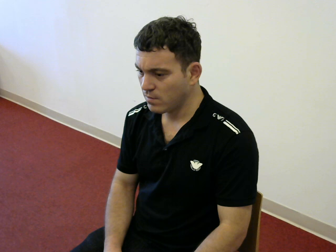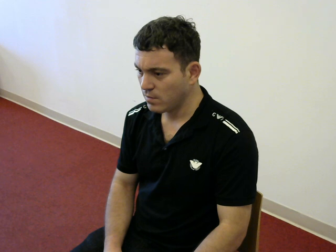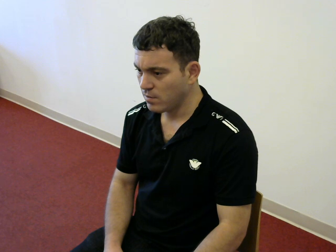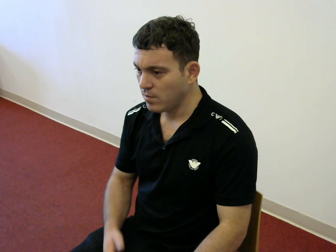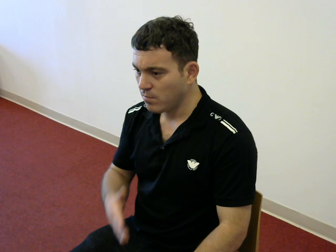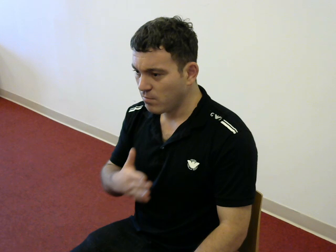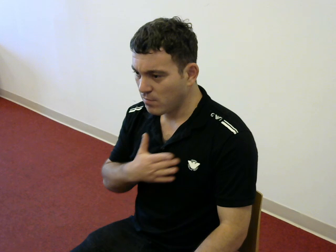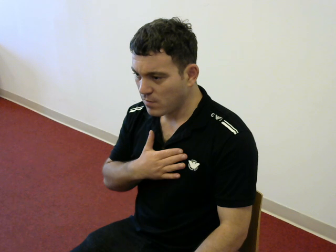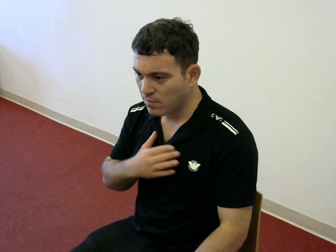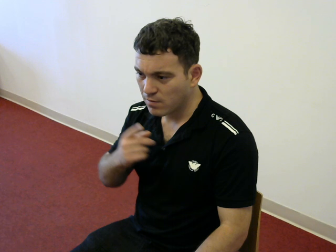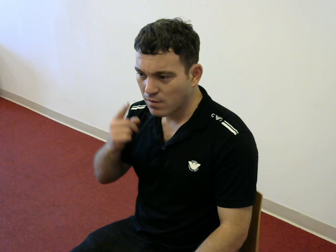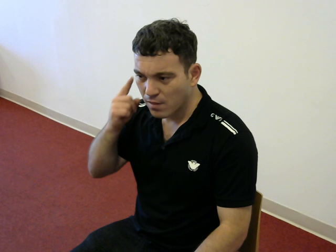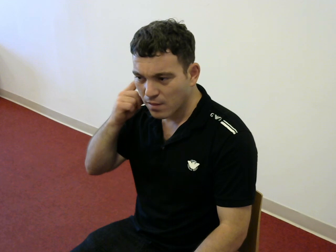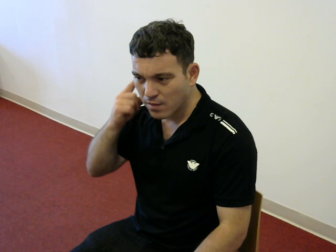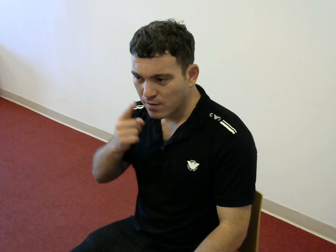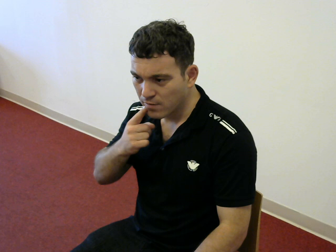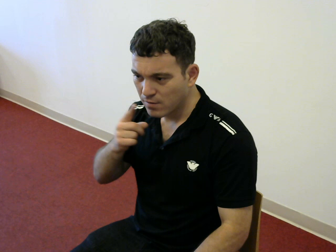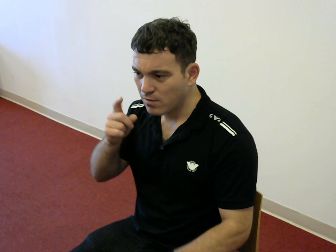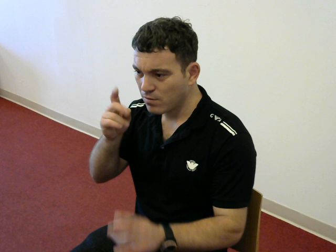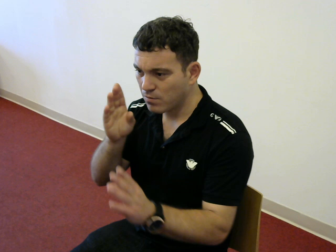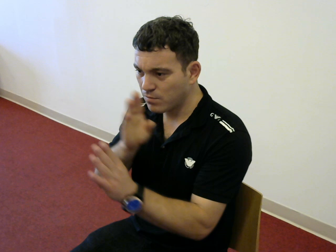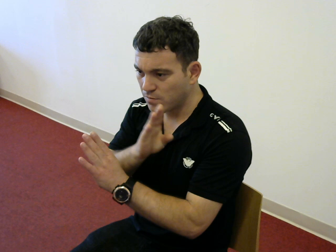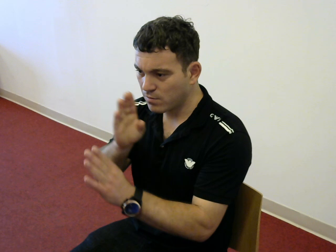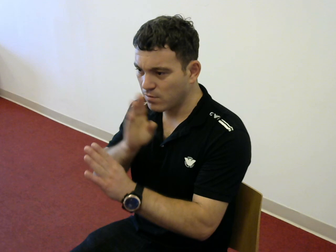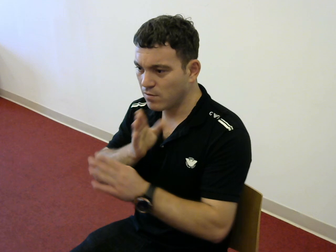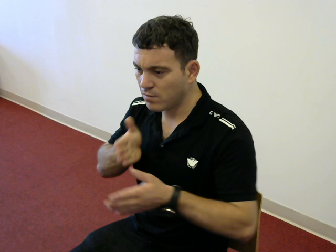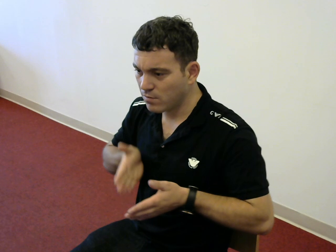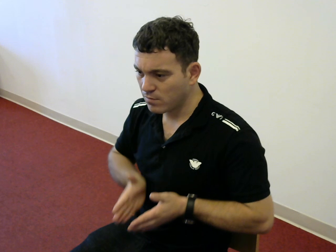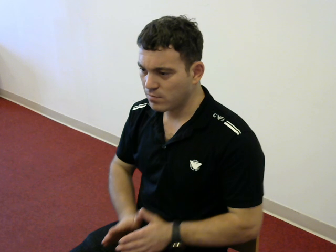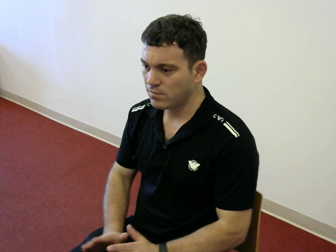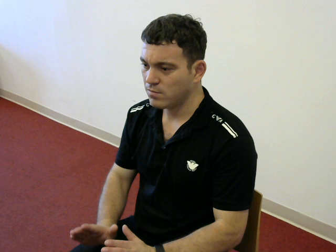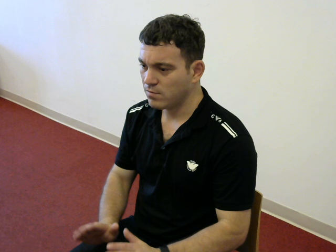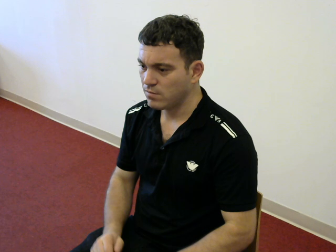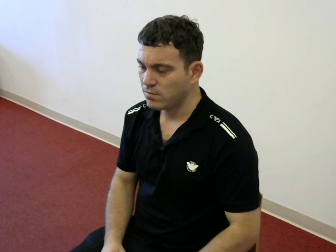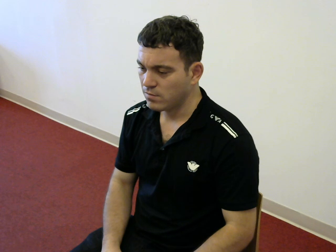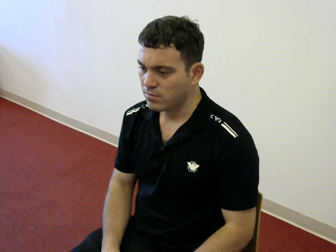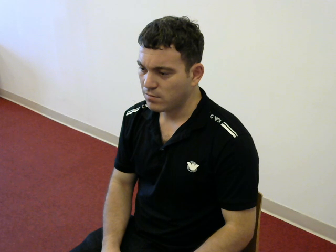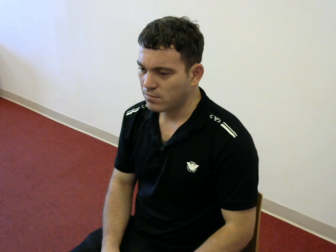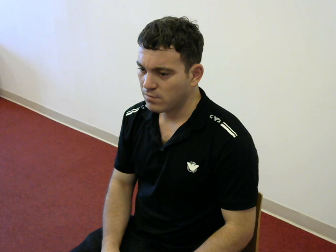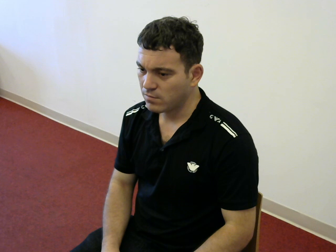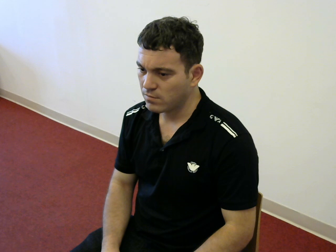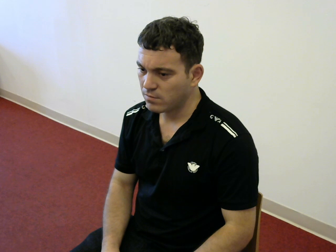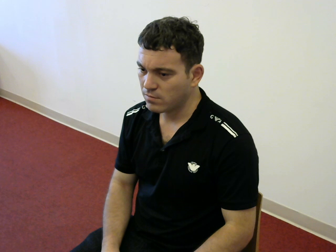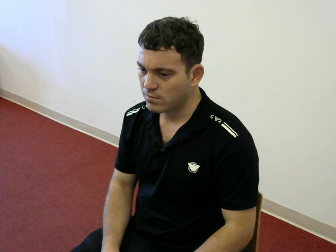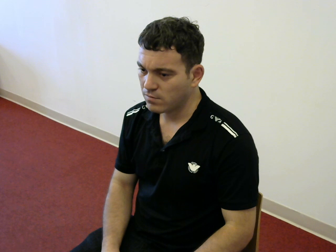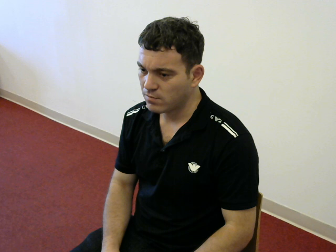Mənim eşitmə məhdudiyyətim anadangəlmədir